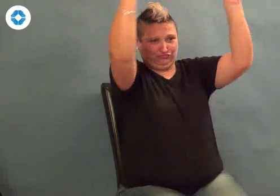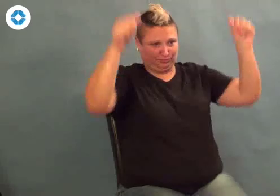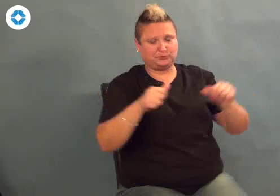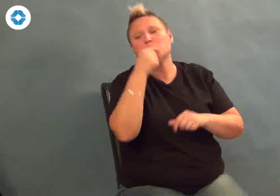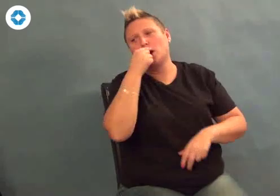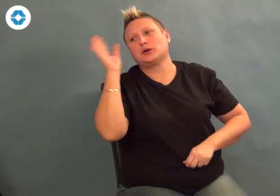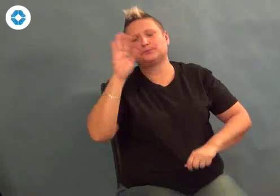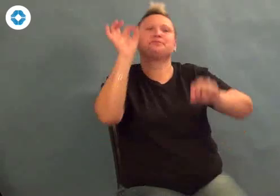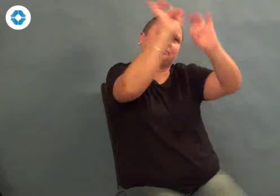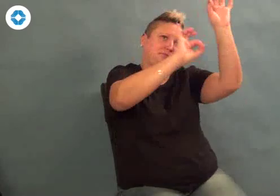Charlie zgadza się i zaczyna naprawiać.